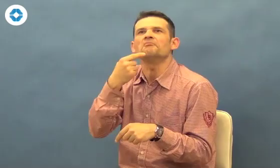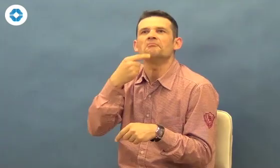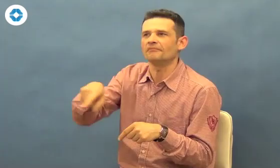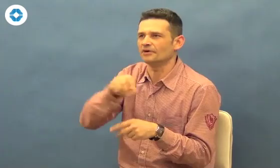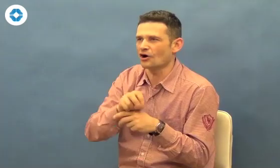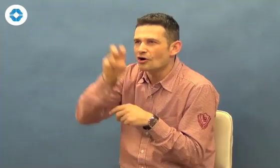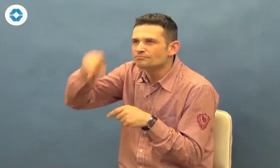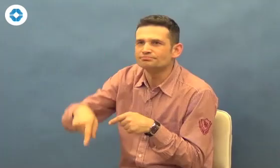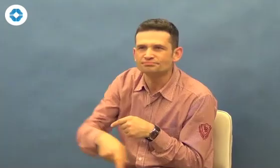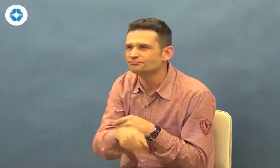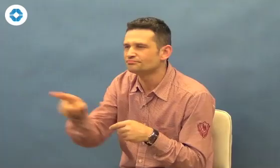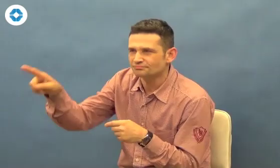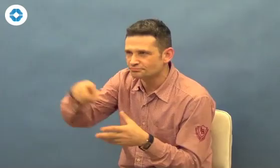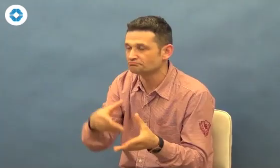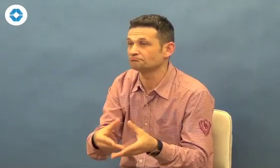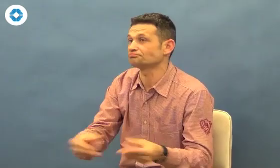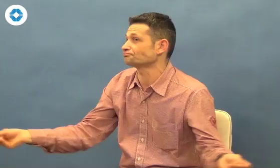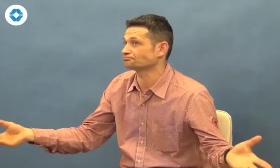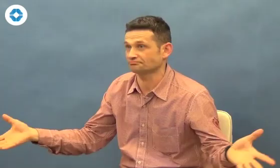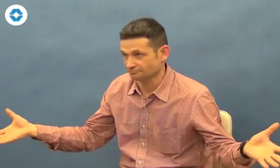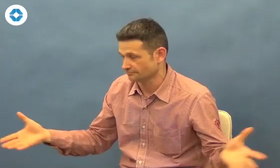Wyskakuje i odchodzi, a potem znika.